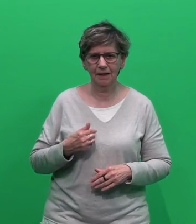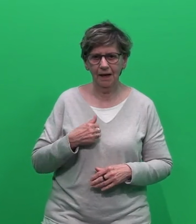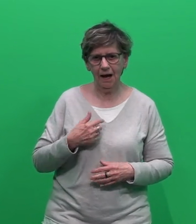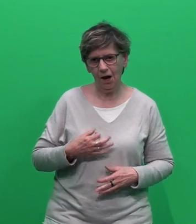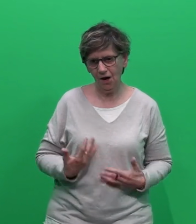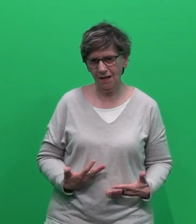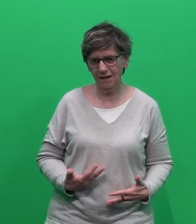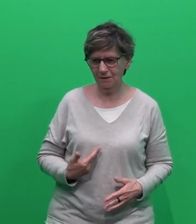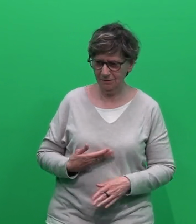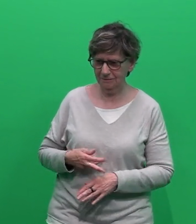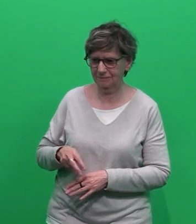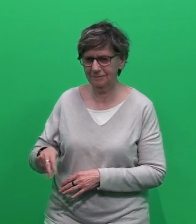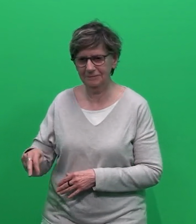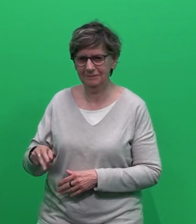Ara hi vaig.